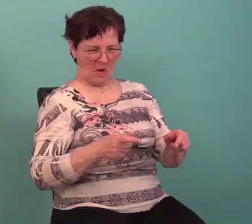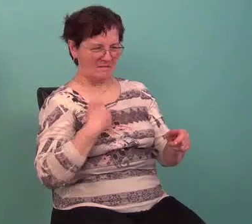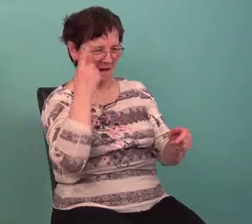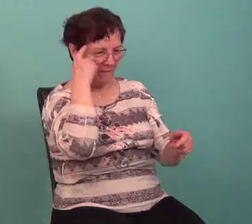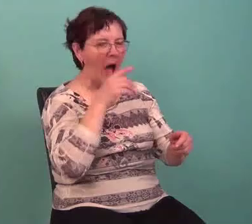Ja myślałam...